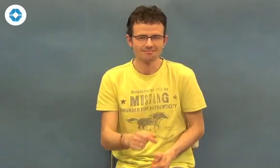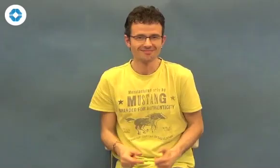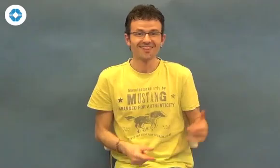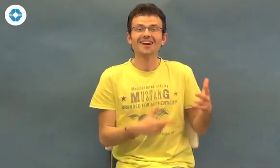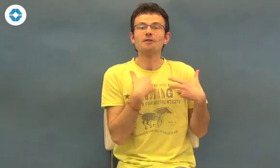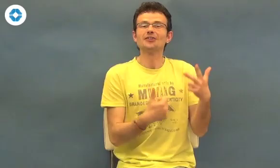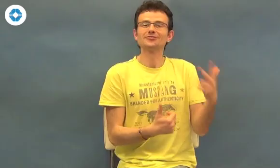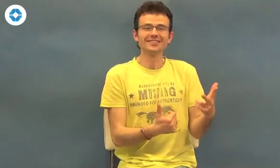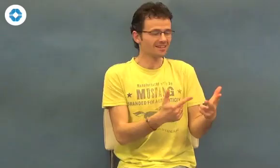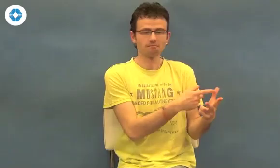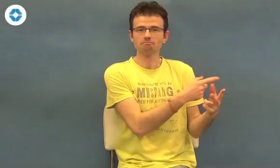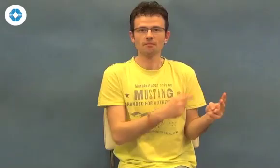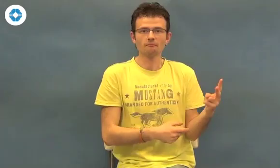Były trzy kosze, zostały dwa.